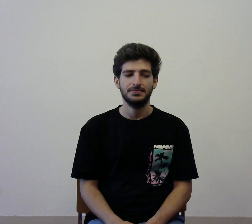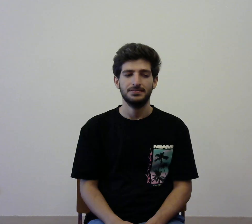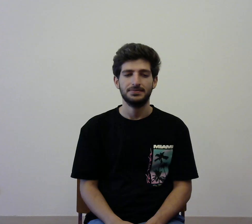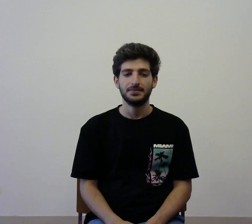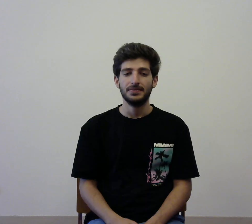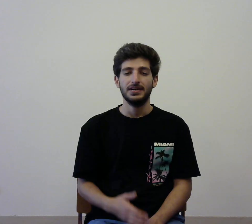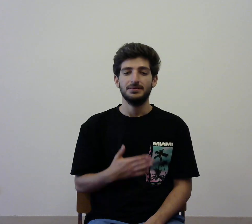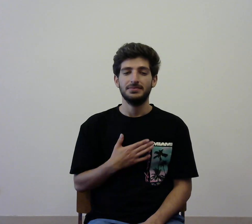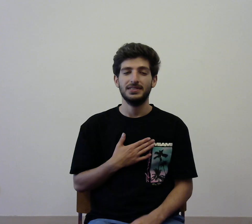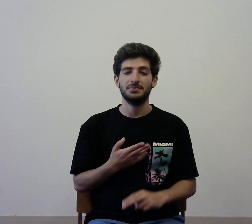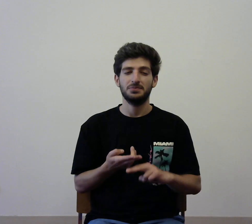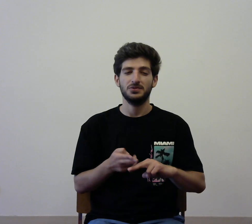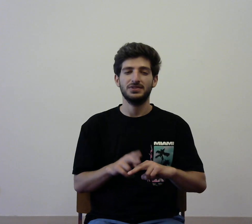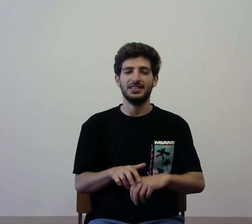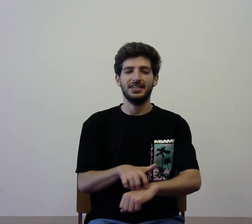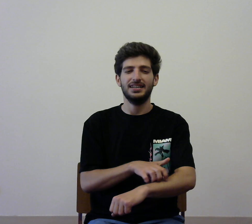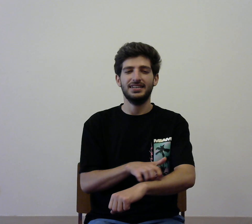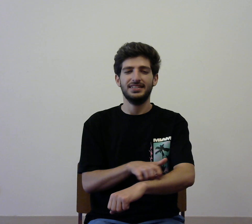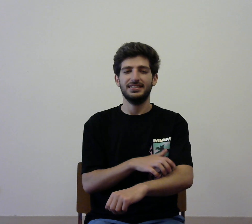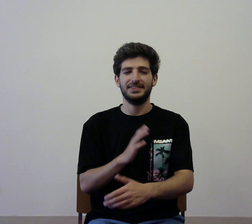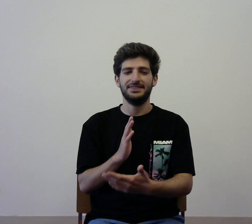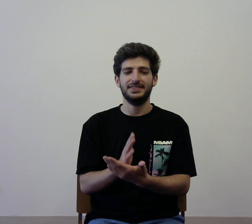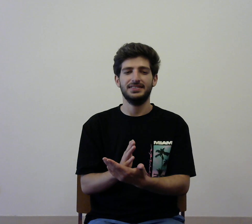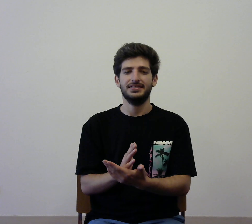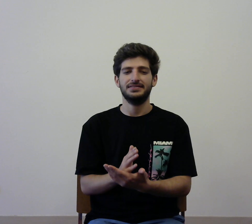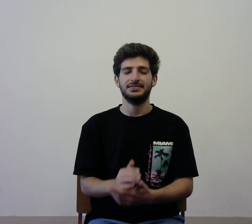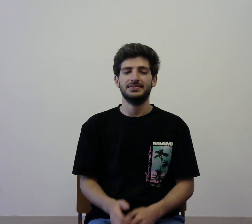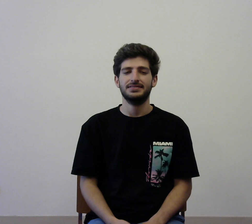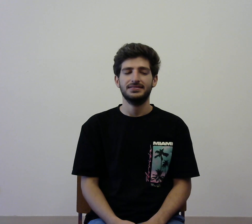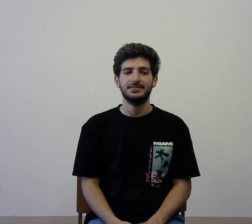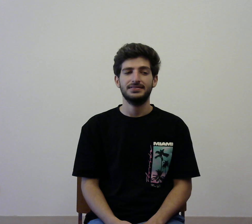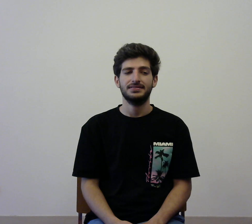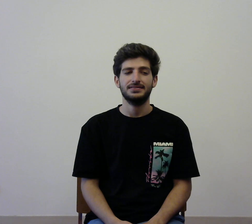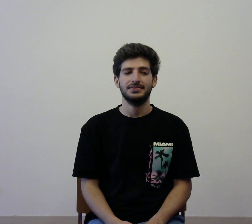Mənim buna alergiyam var